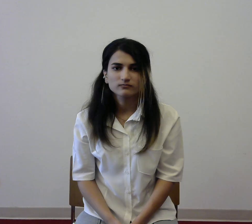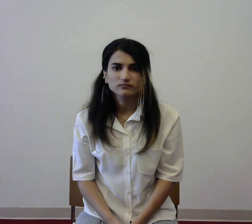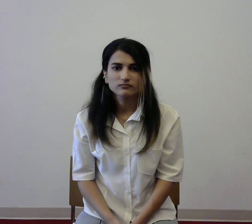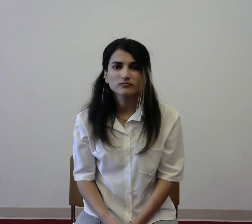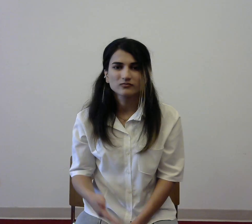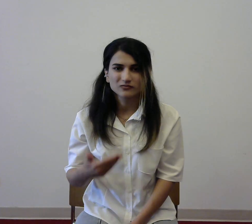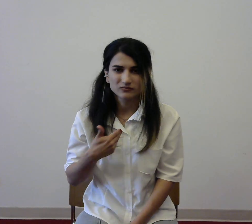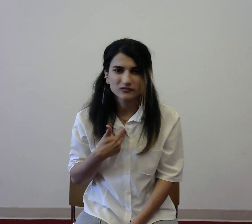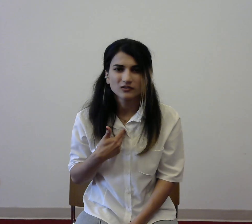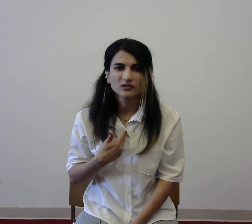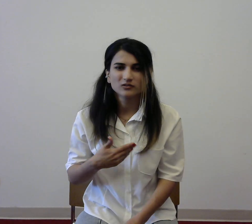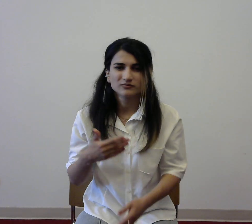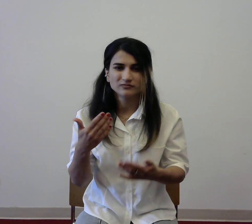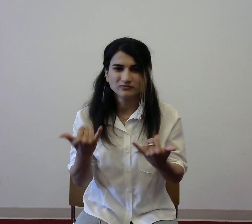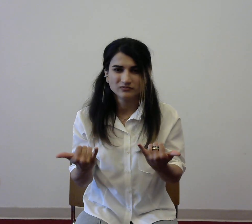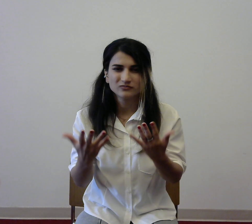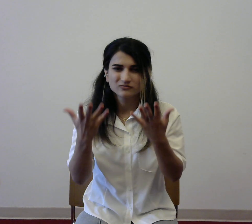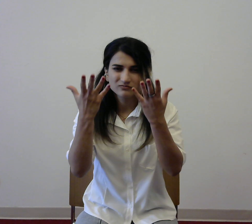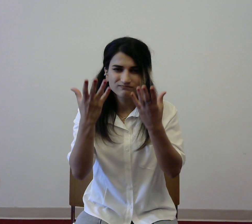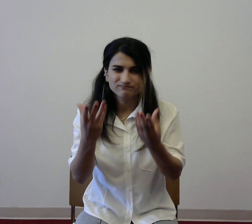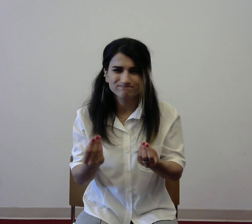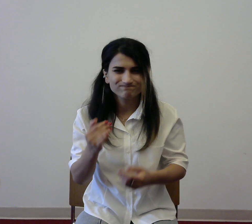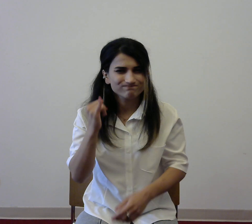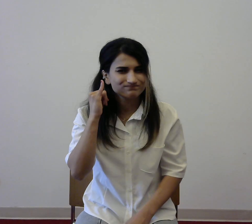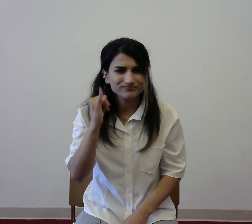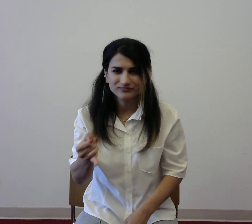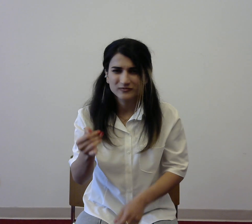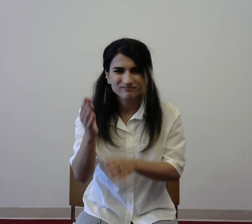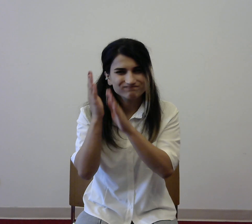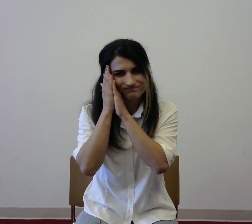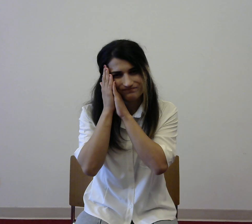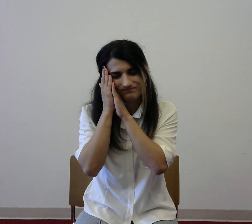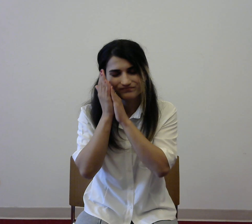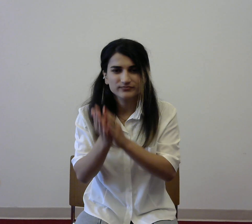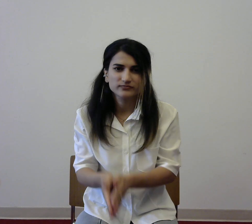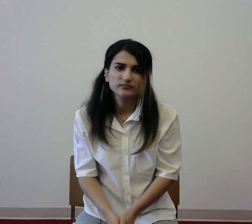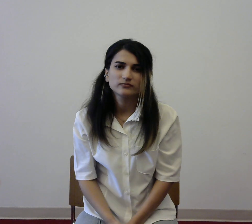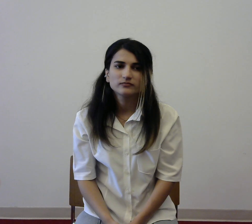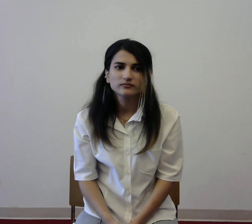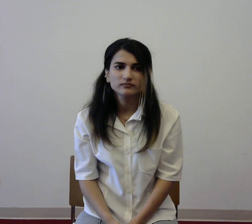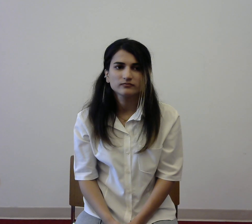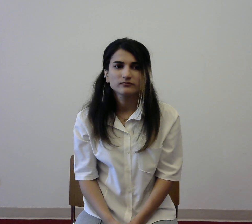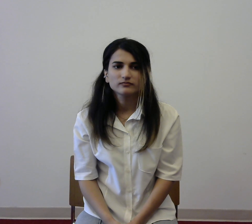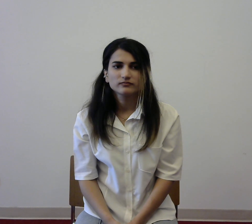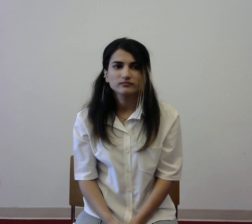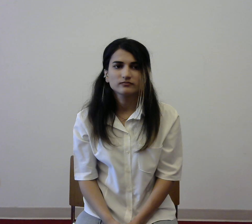Mən bu gün pis yatmışam